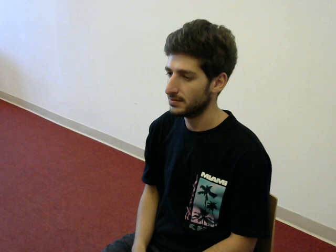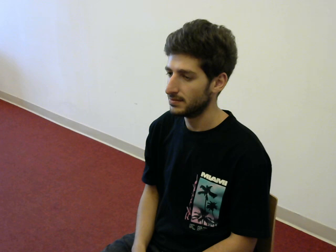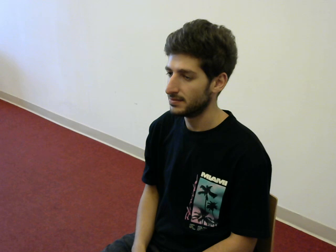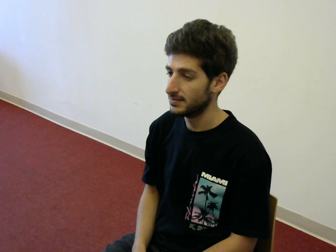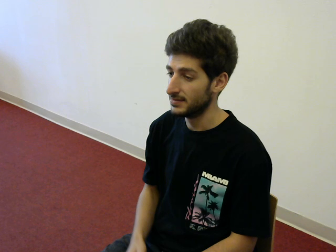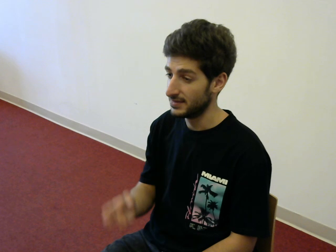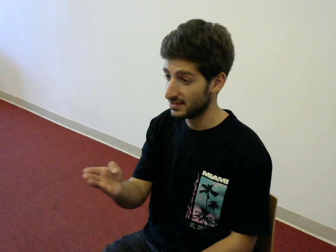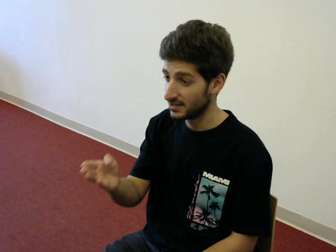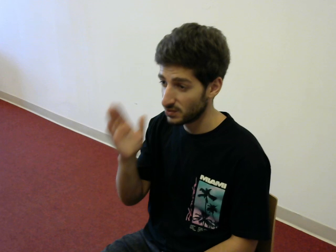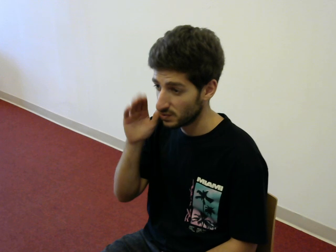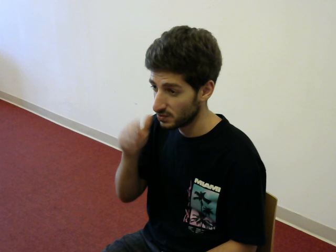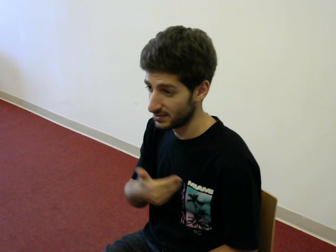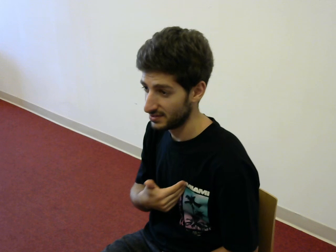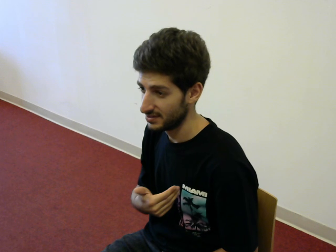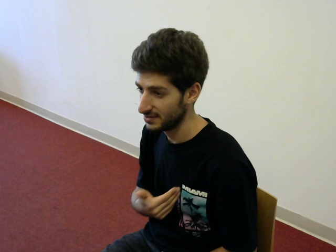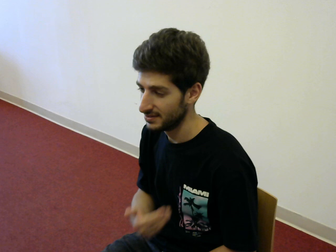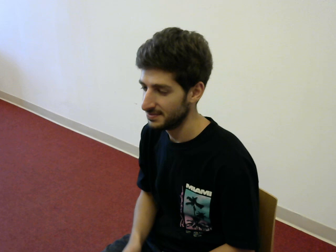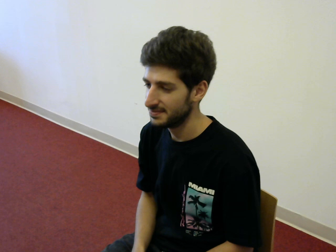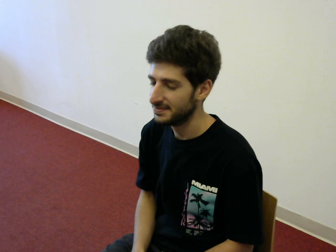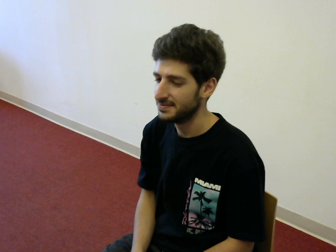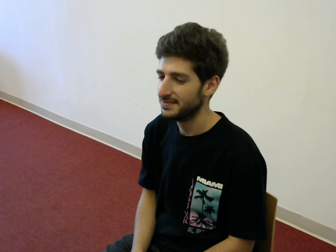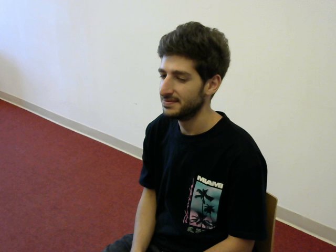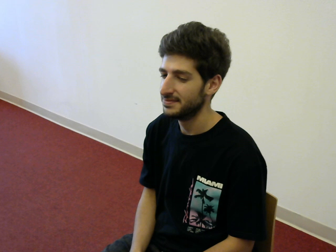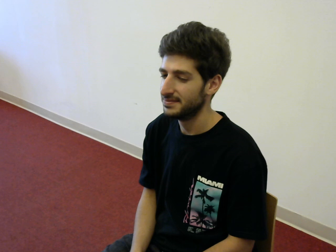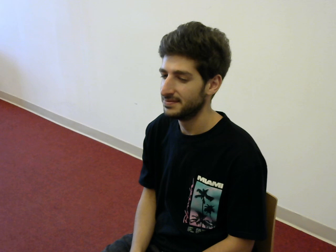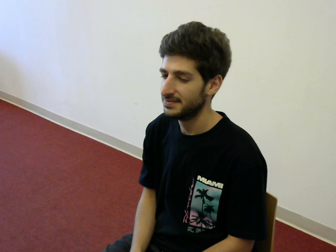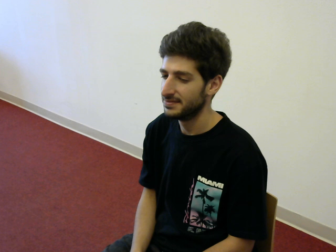Siz su istəyirsiniz?